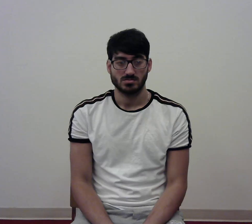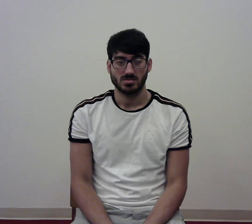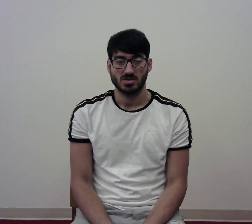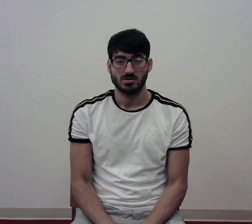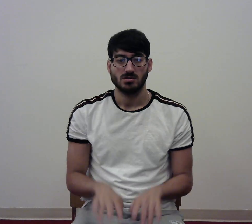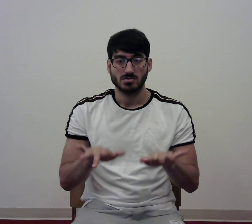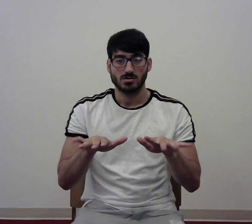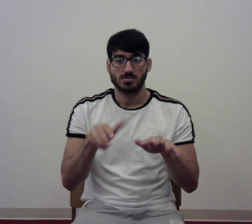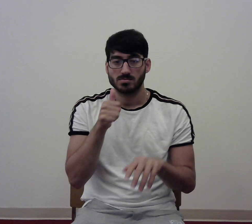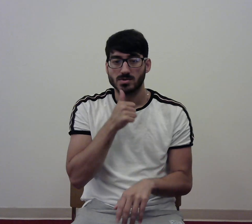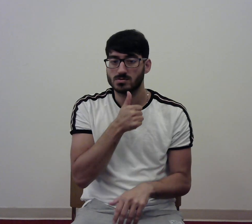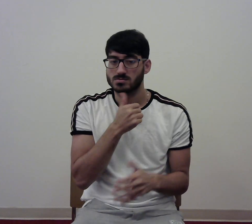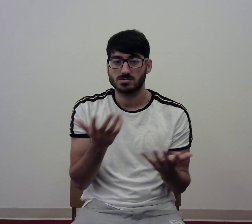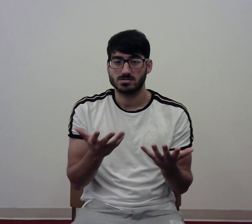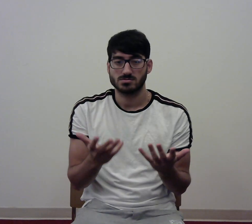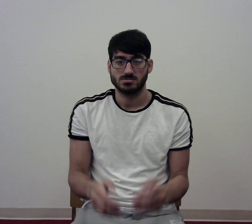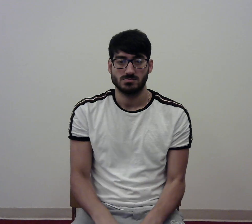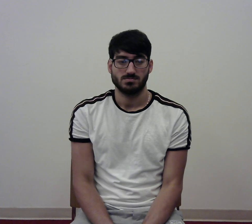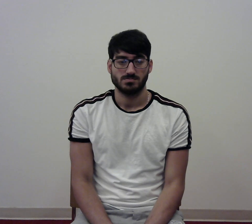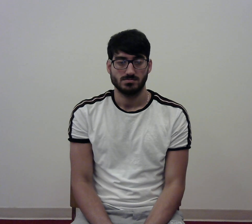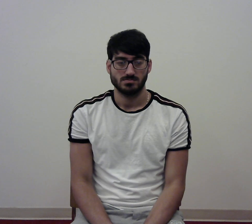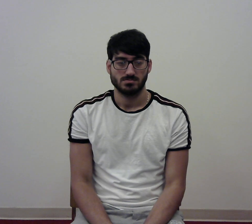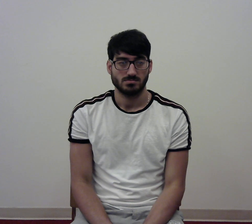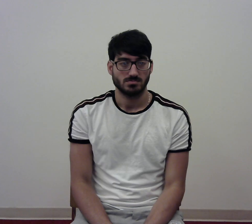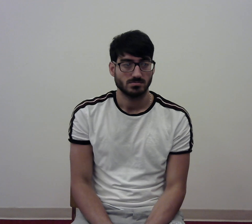Kompüterin parolu nədir?